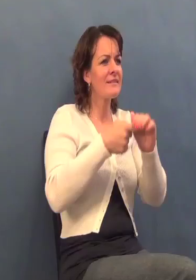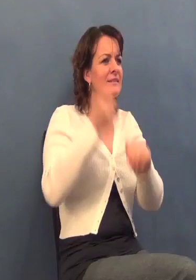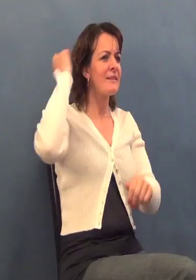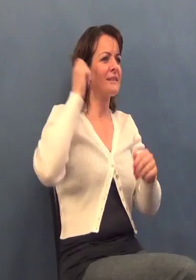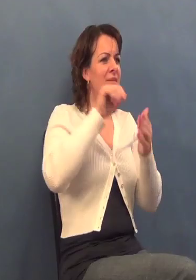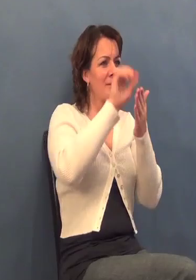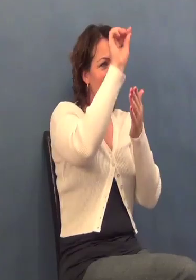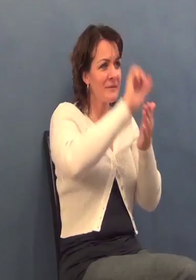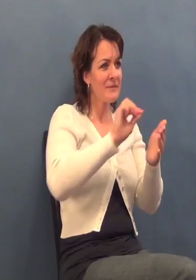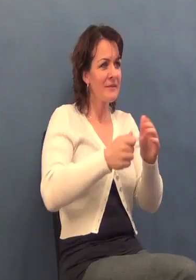Przykleja i rzuca w tył.